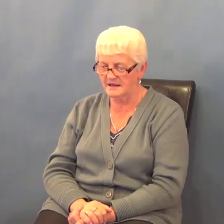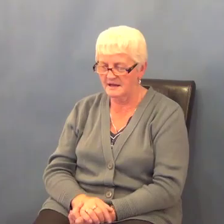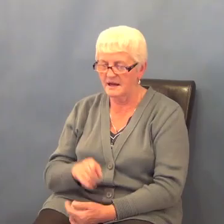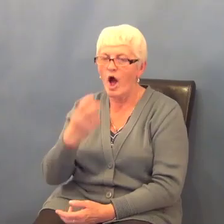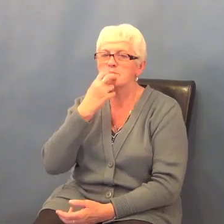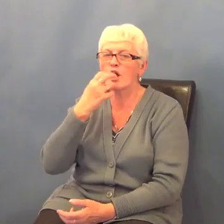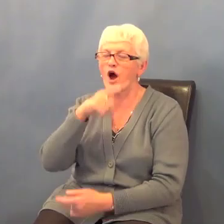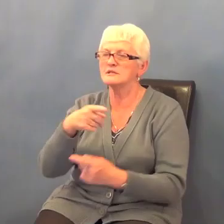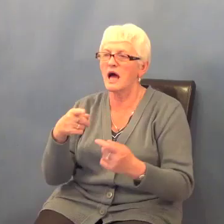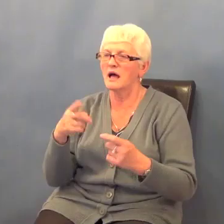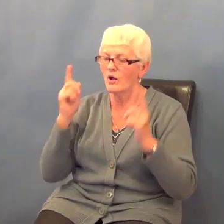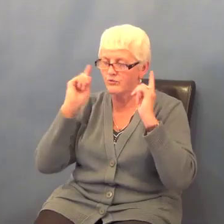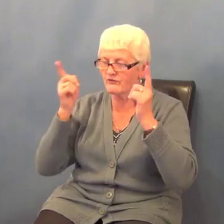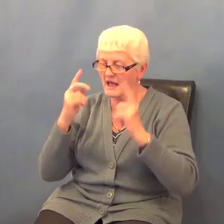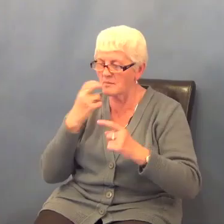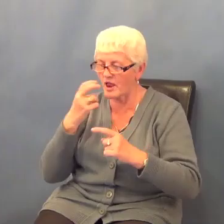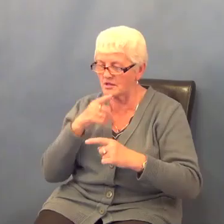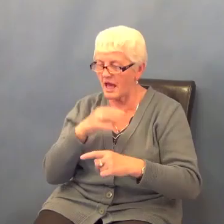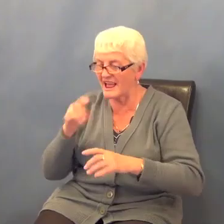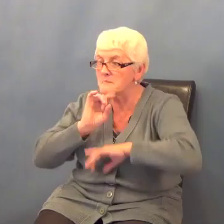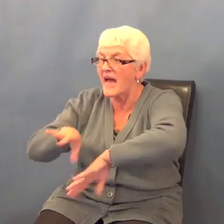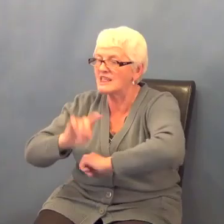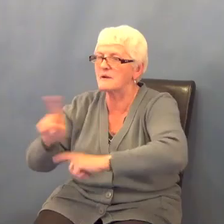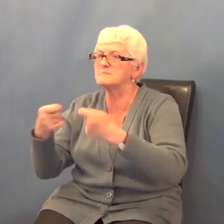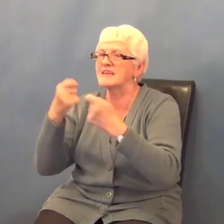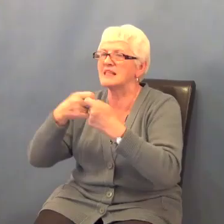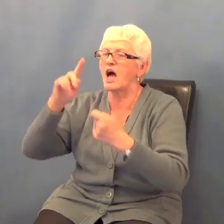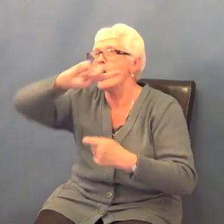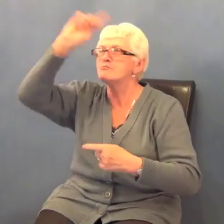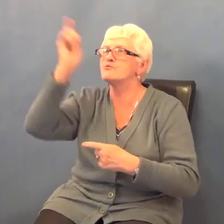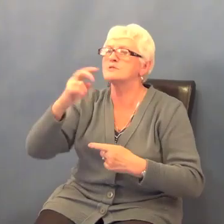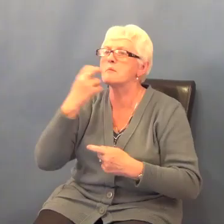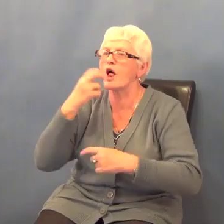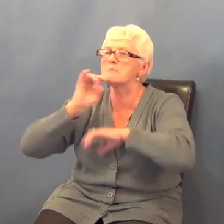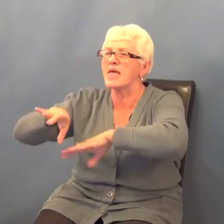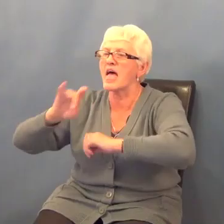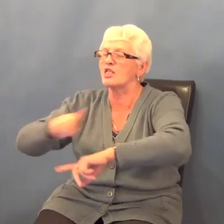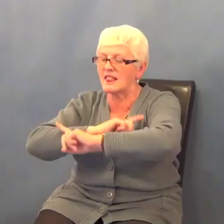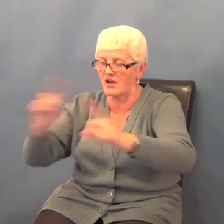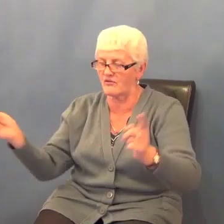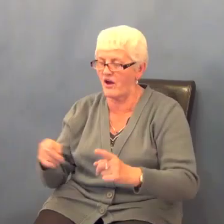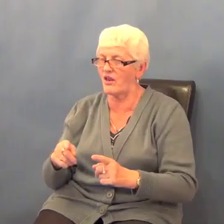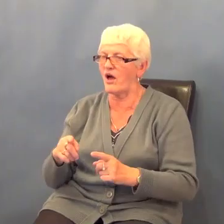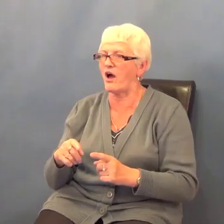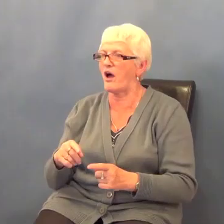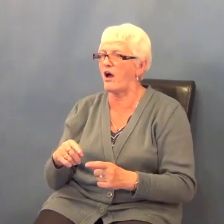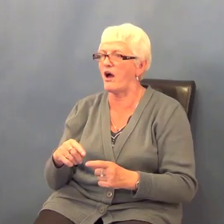Jest prąd więc trzeba uważać, żeby nie biegać, bo piorun uderzy w kogoś.